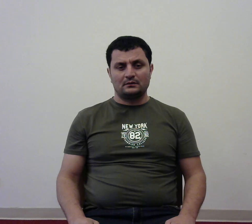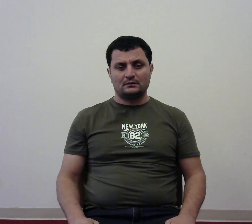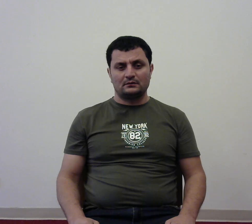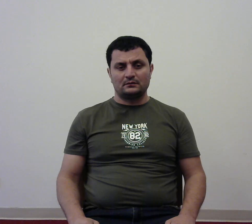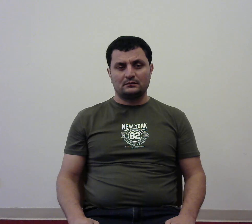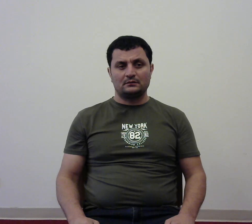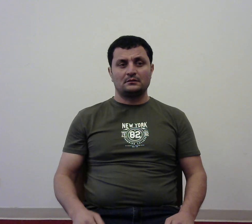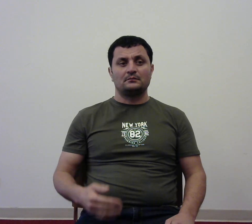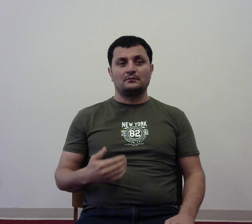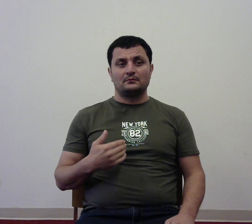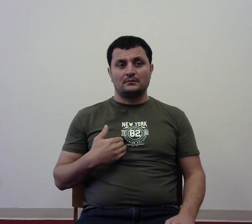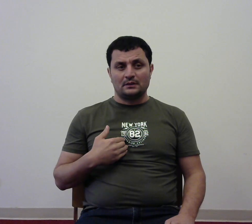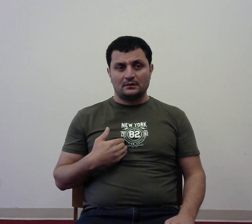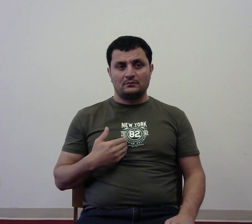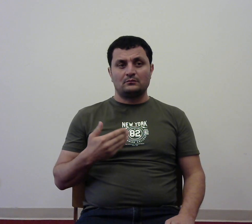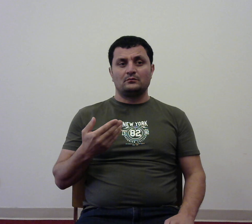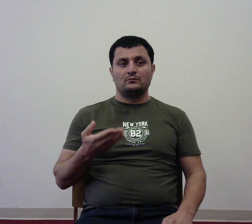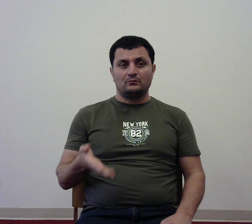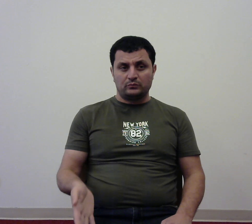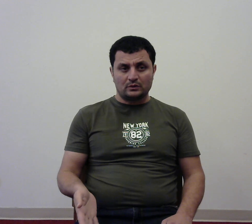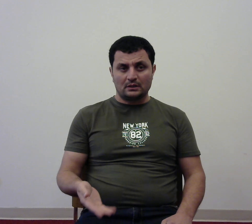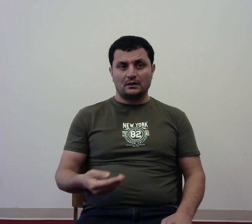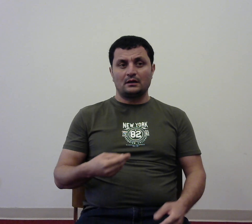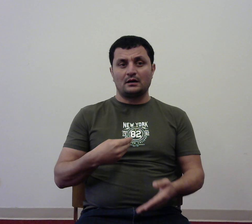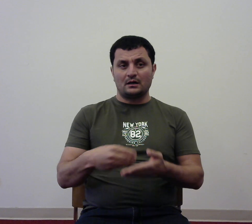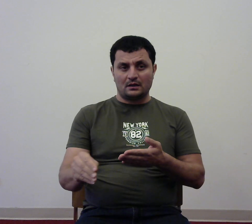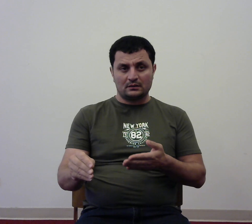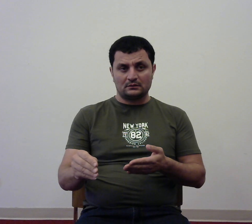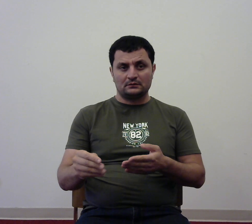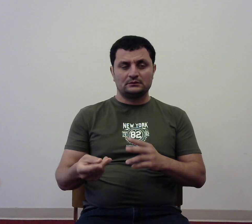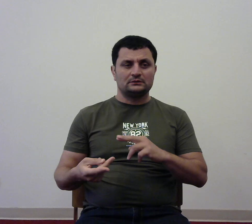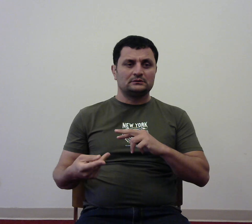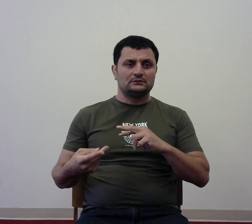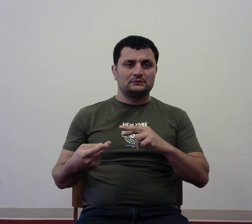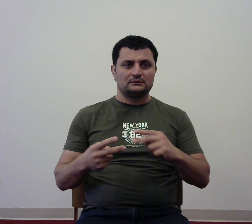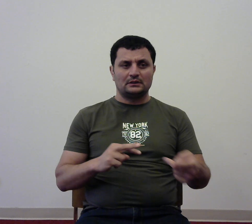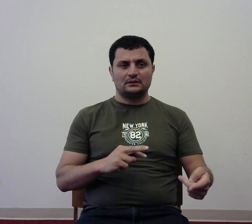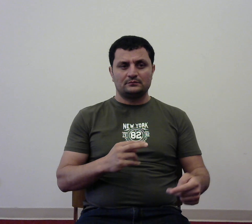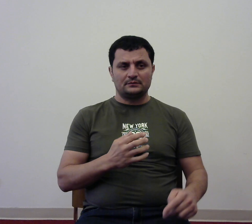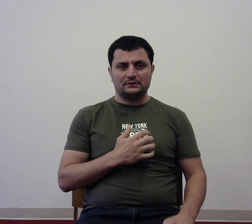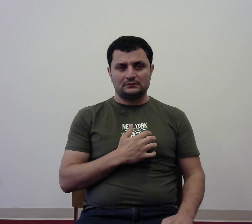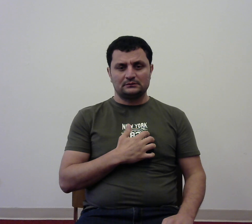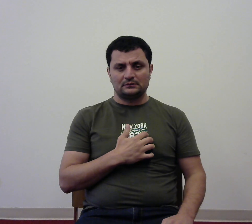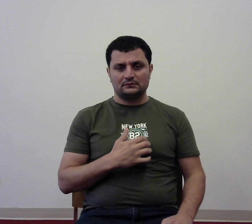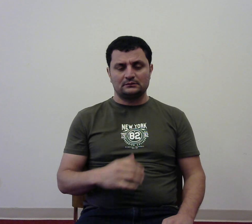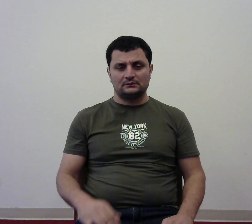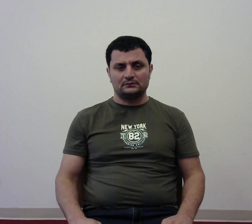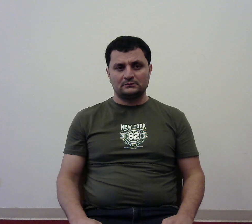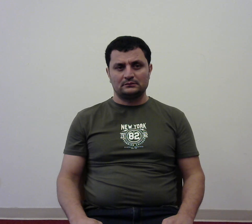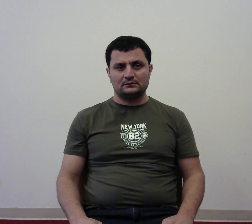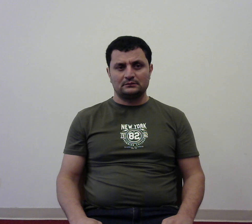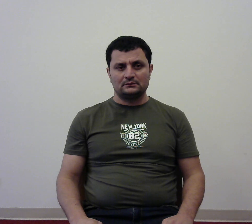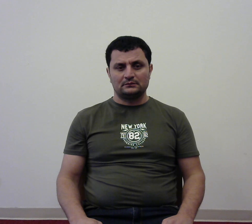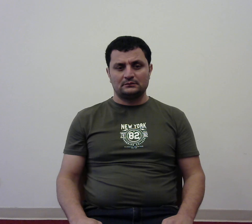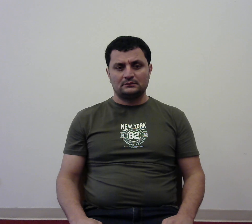Mən buradan aldıqlarımı dəyişmək istəyirəm